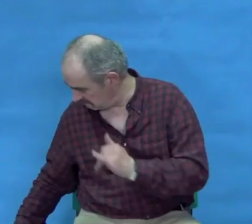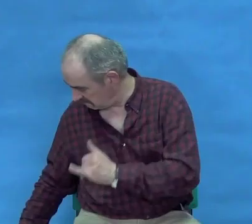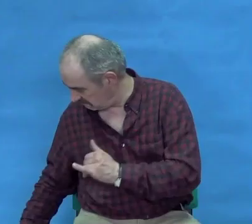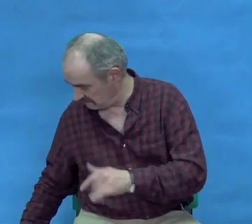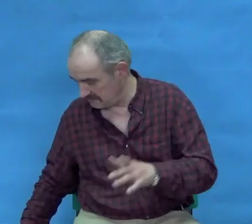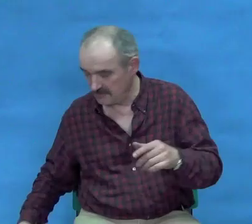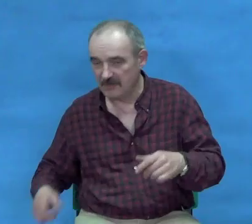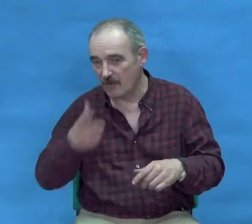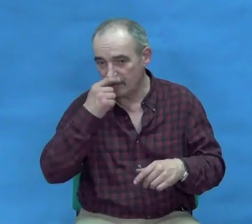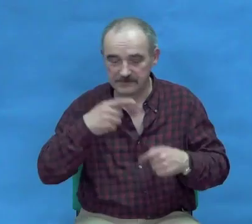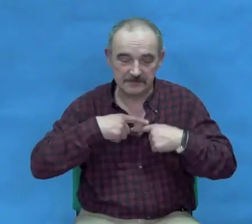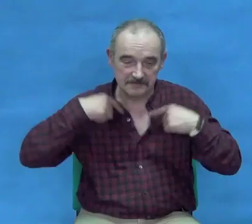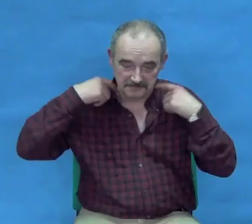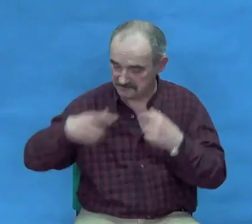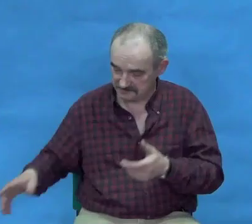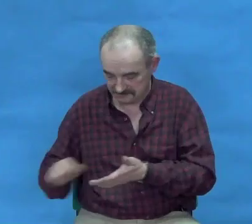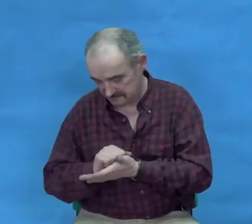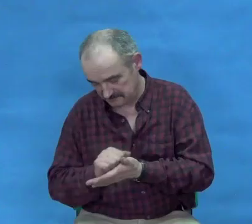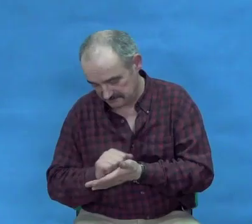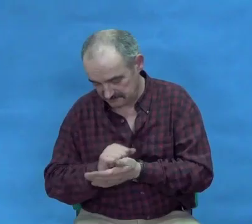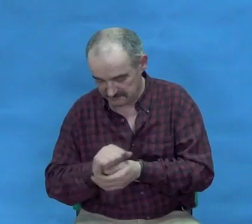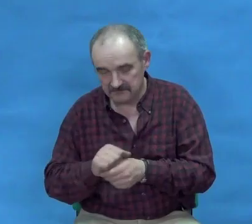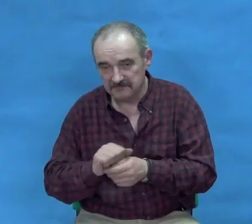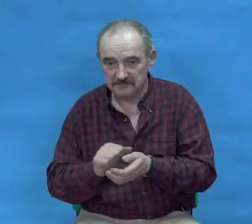Podniósł gruszkę z ziemi i chustką spod szyi ją wytarł.